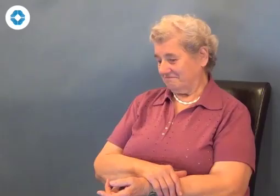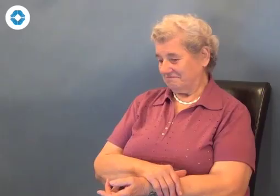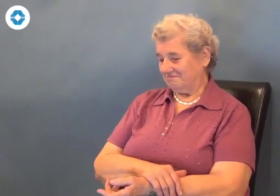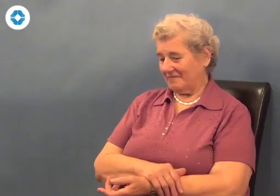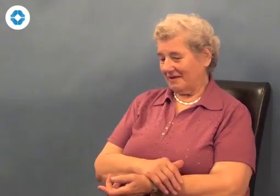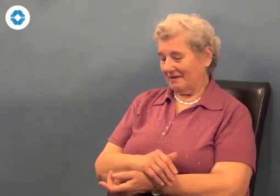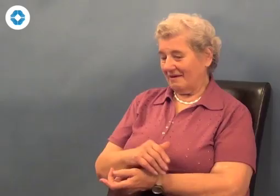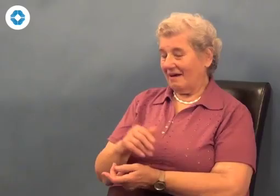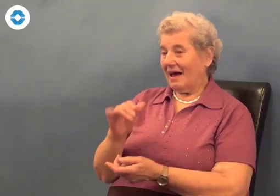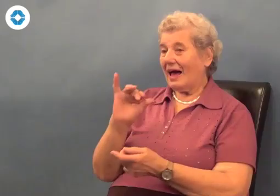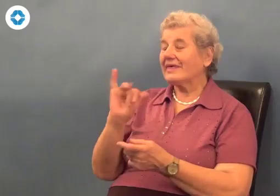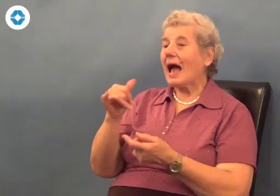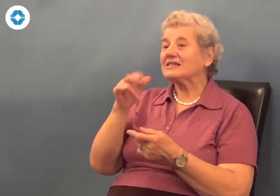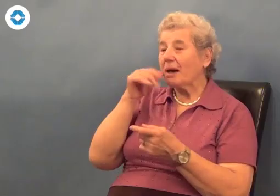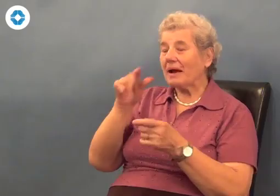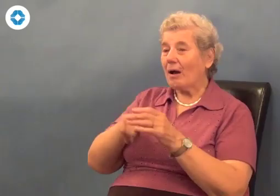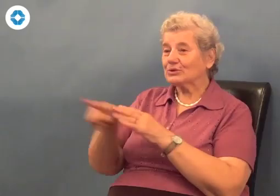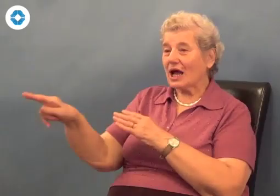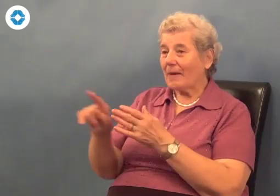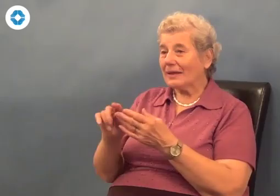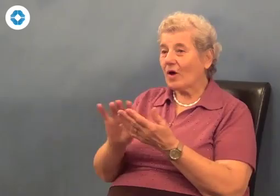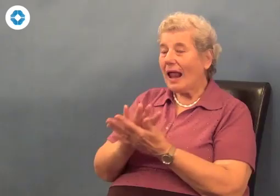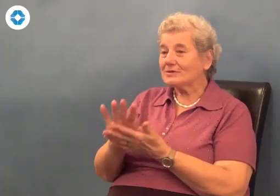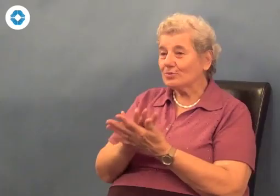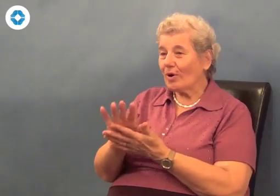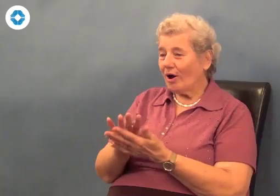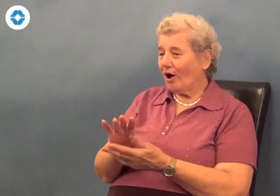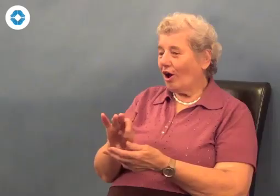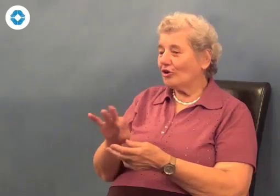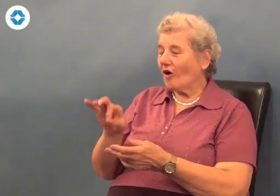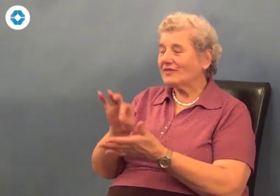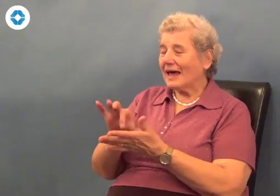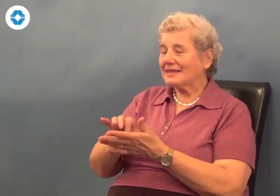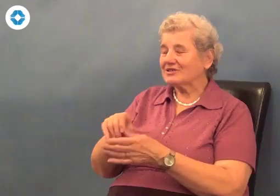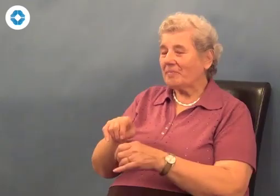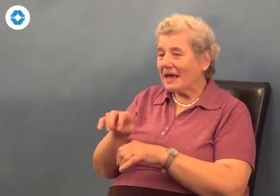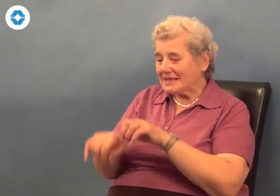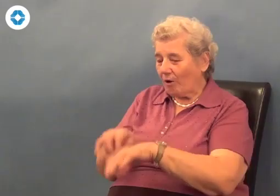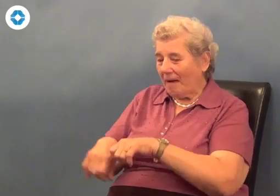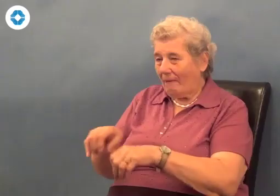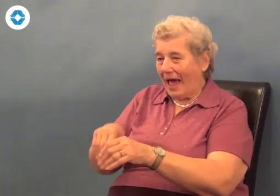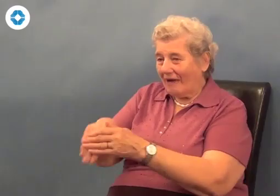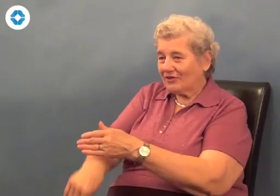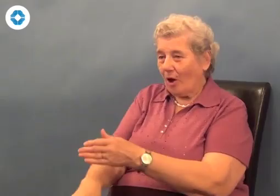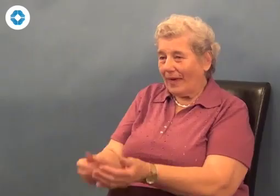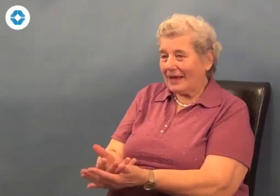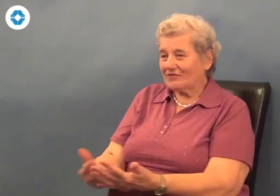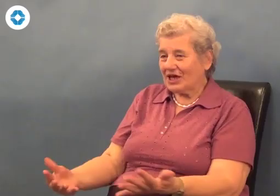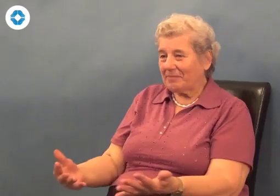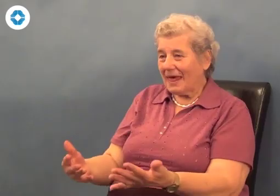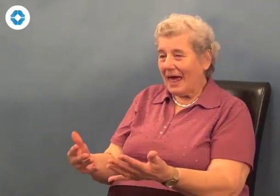Jak żabka uciekła do lasu, to wtedy zakopała się w ziemię.